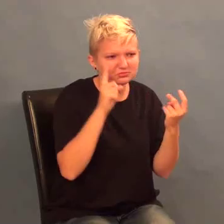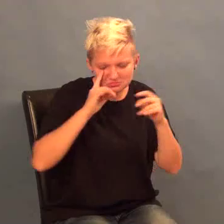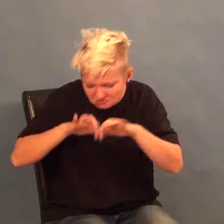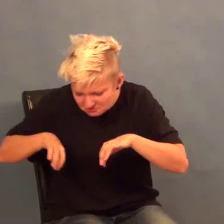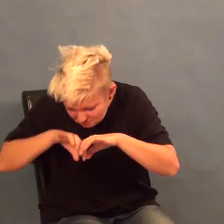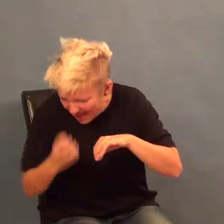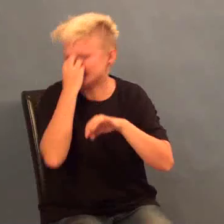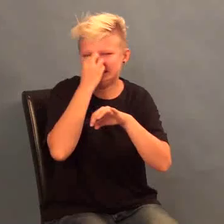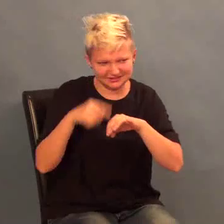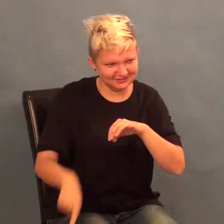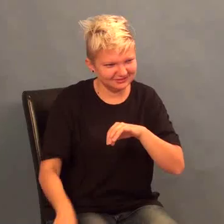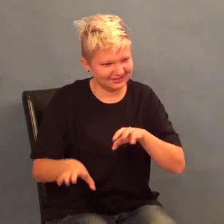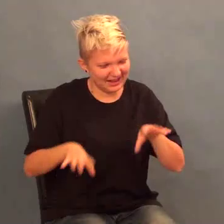Kret zaskoczył chłopca i ugryzł go w nos.